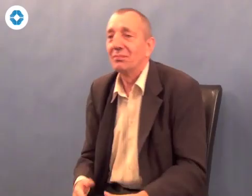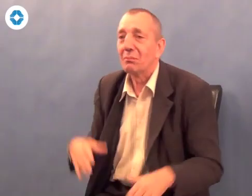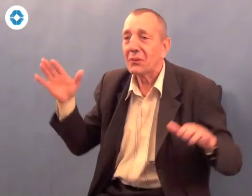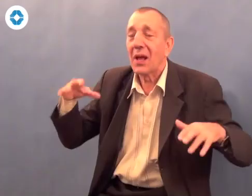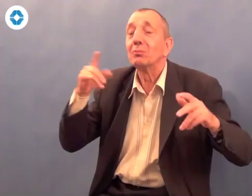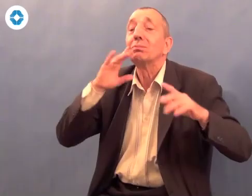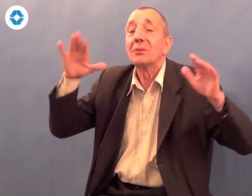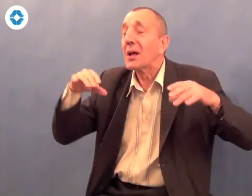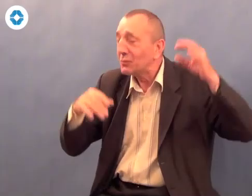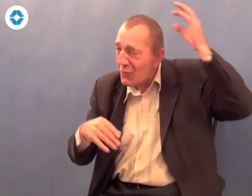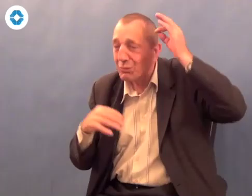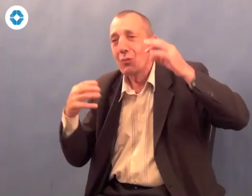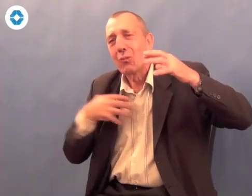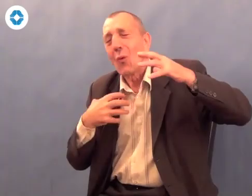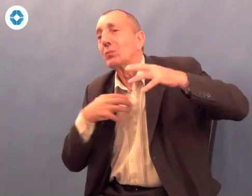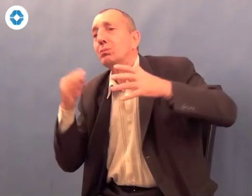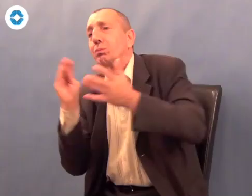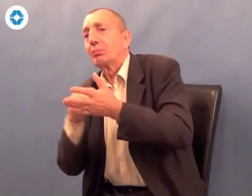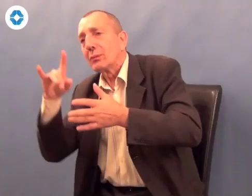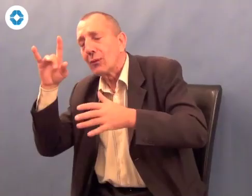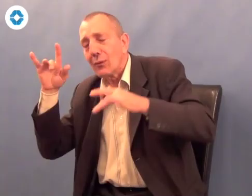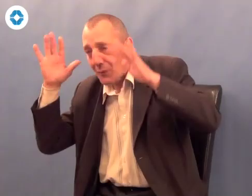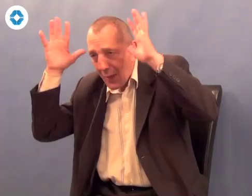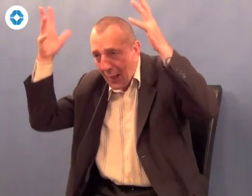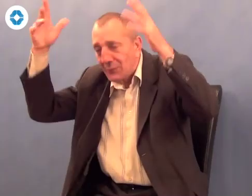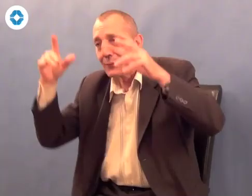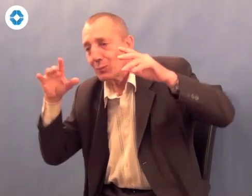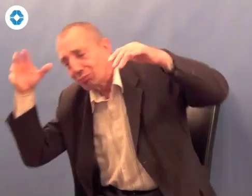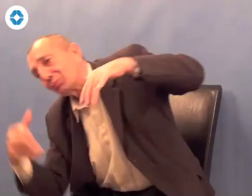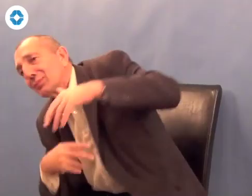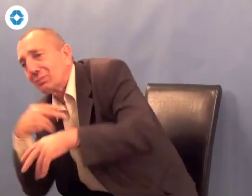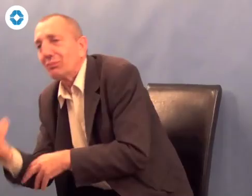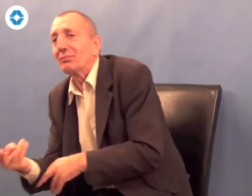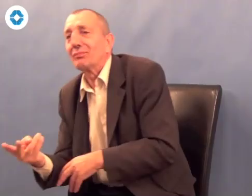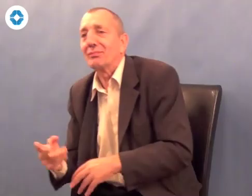Ptak, więc ptak, siada mu na głowie, głowa go boli i niefortunnie spada na jelenia i przewraca się, upada.